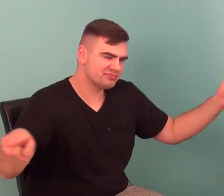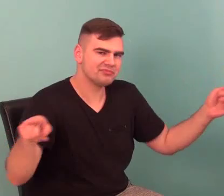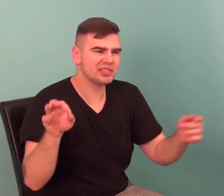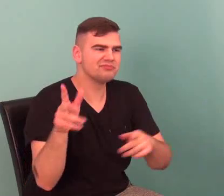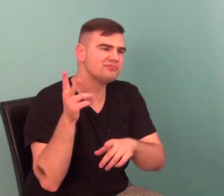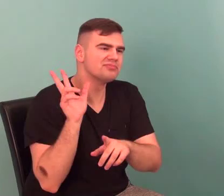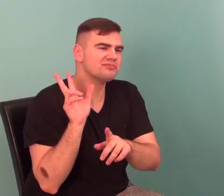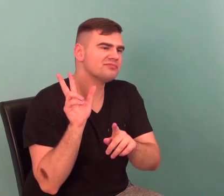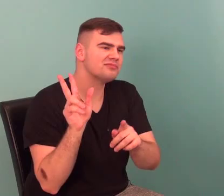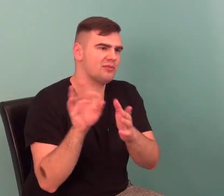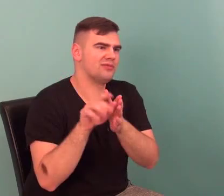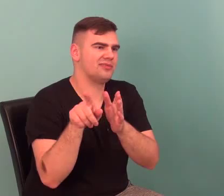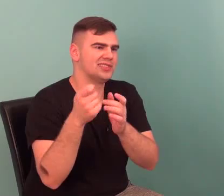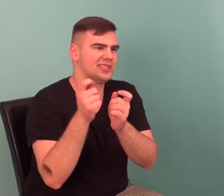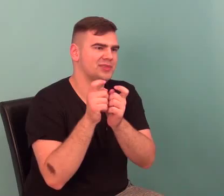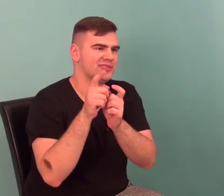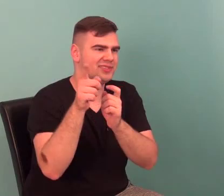Trzej chłopcy przechodzą potem blisko tamtego mężczyzny.